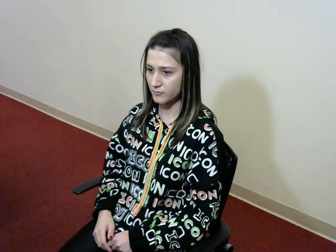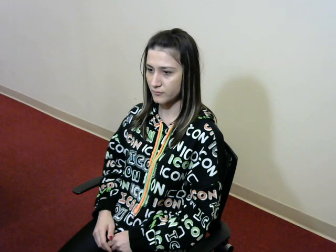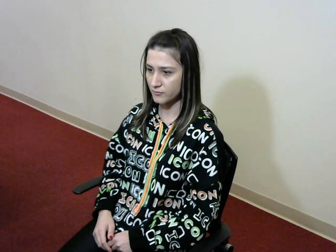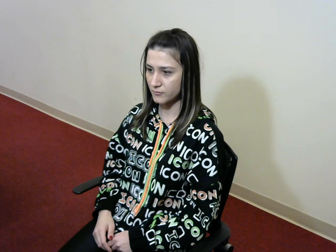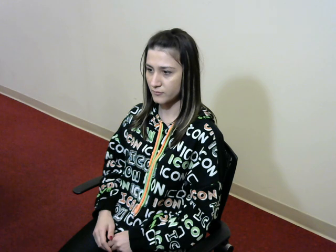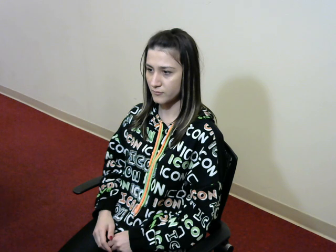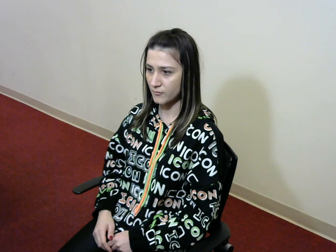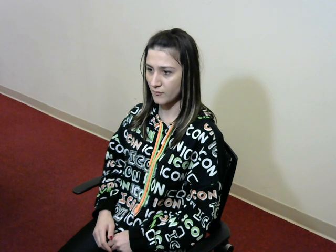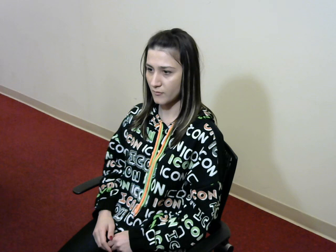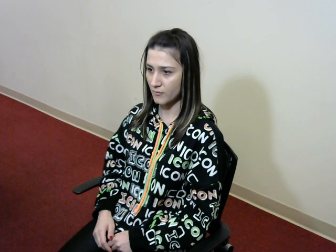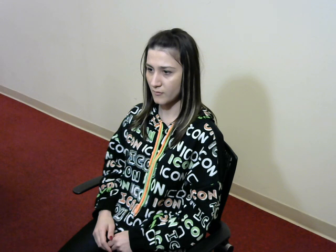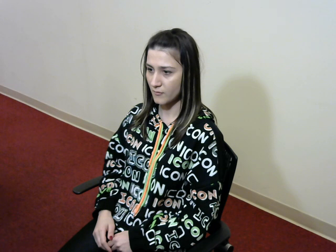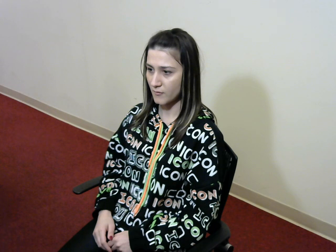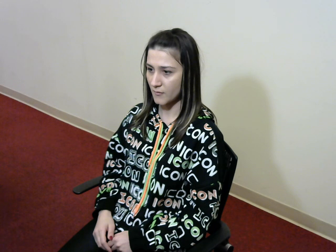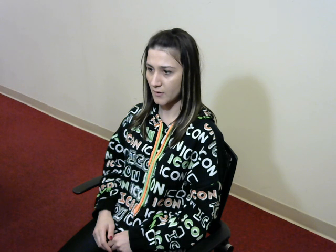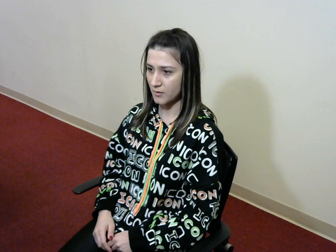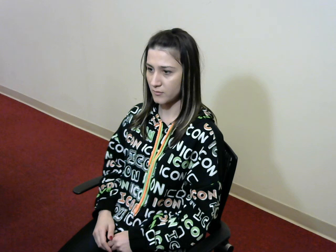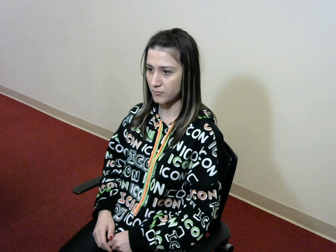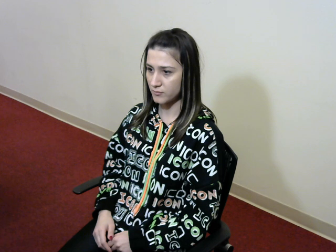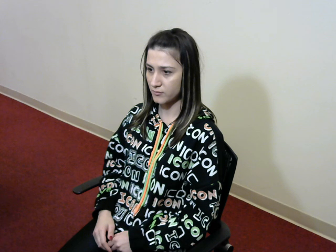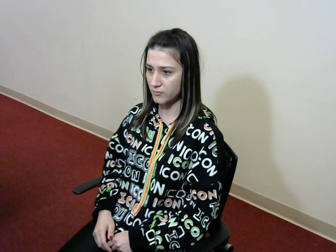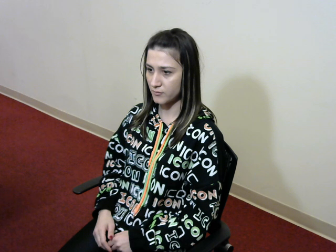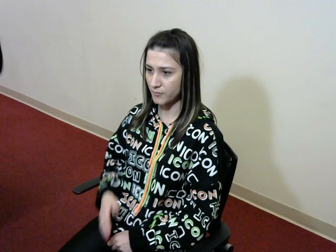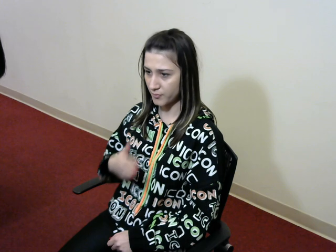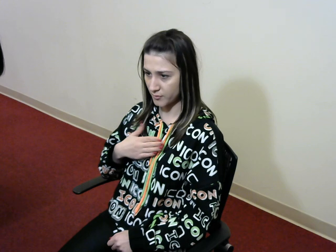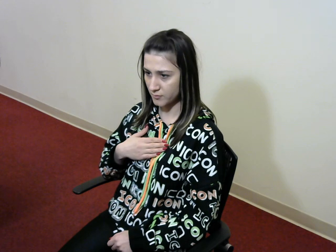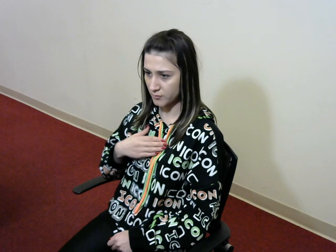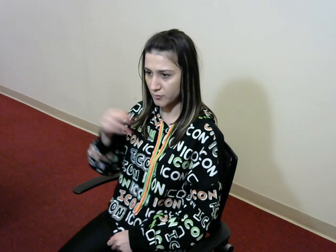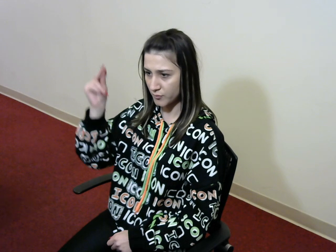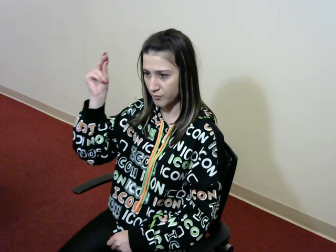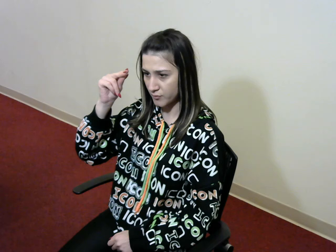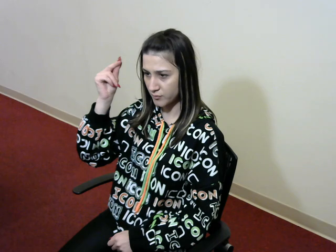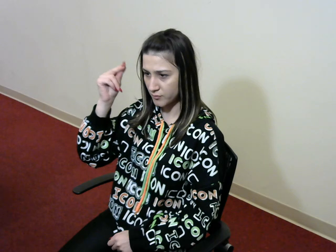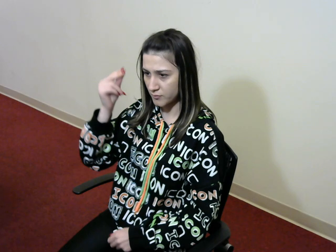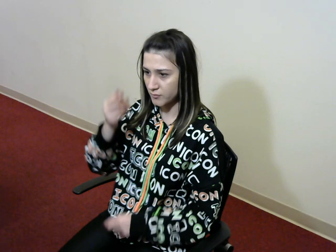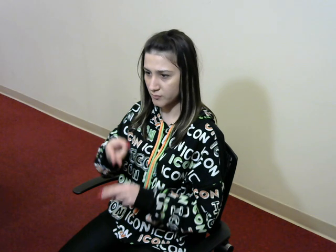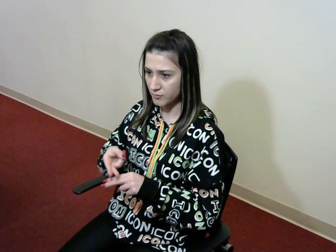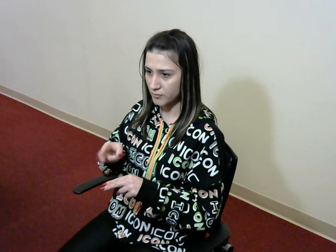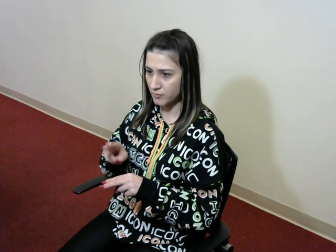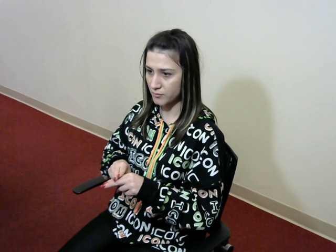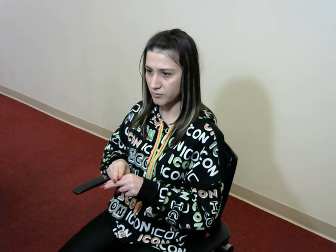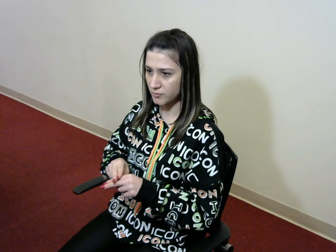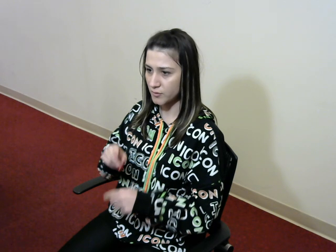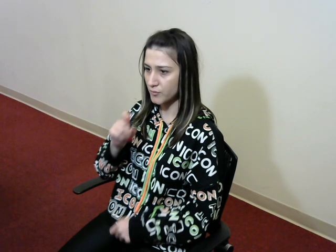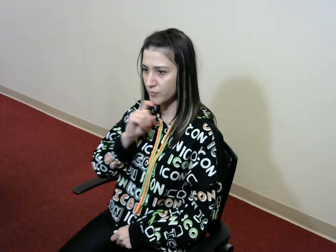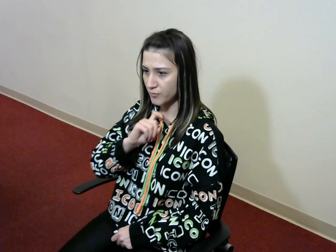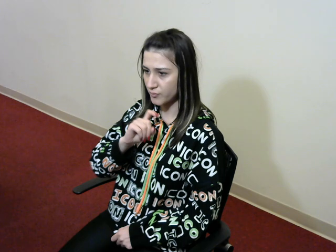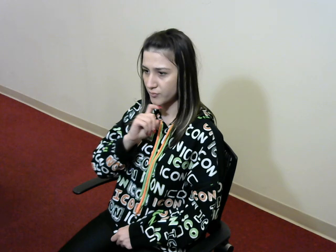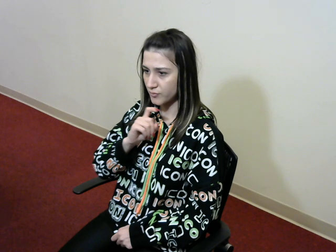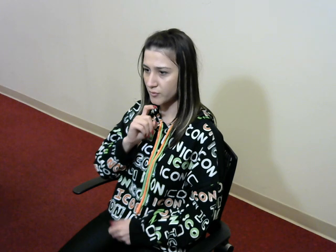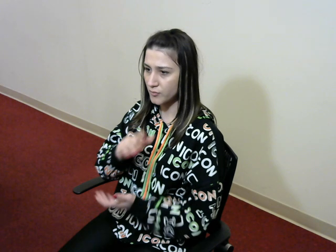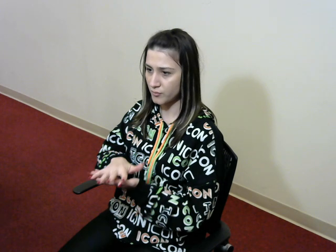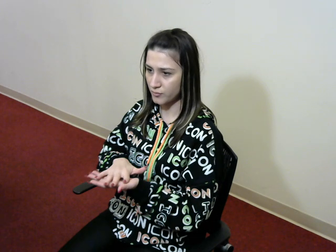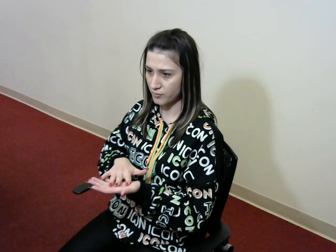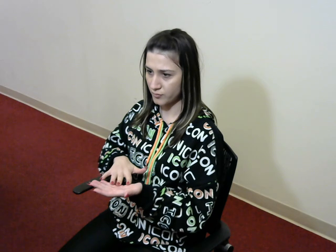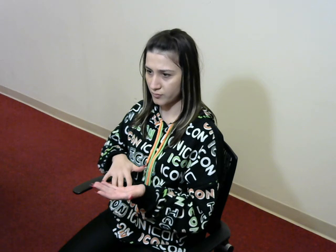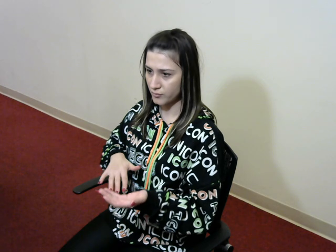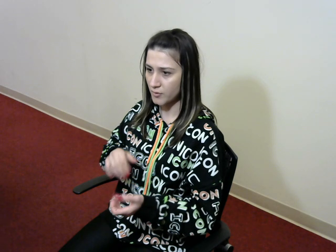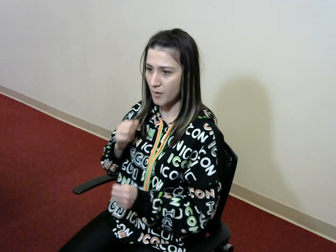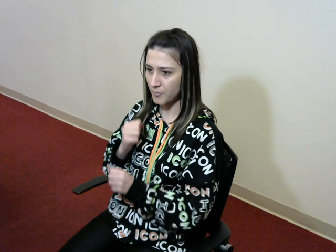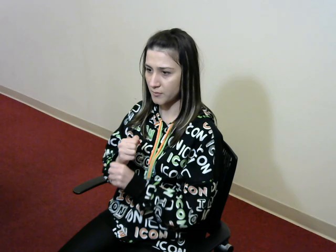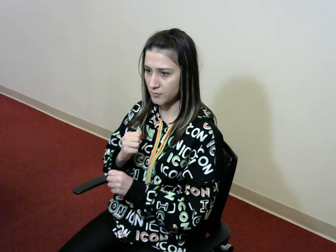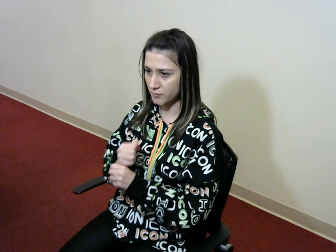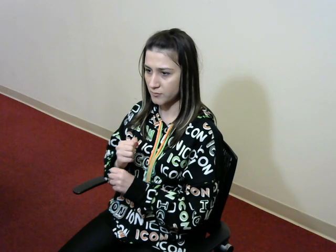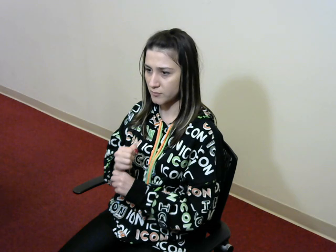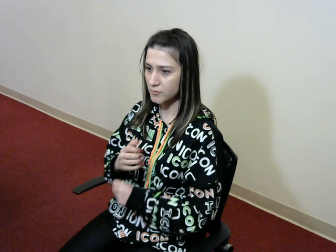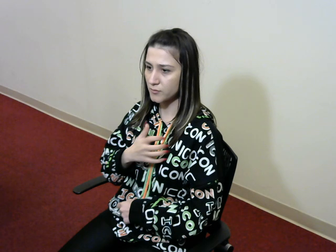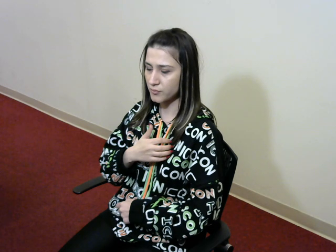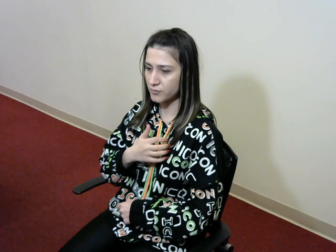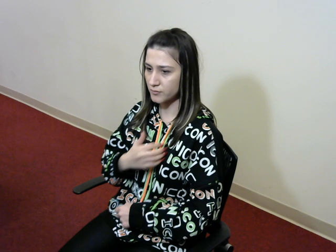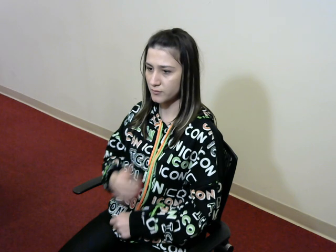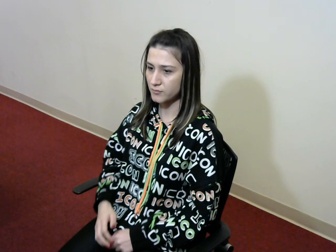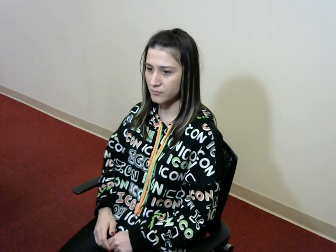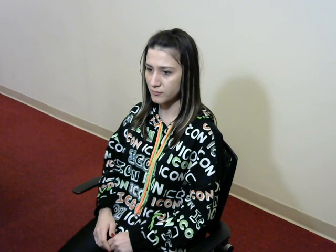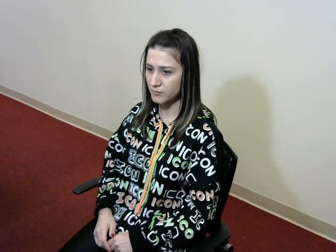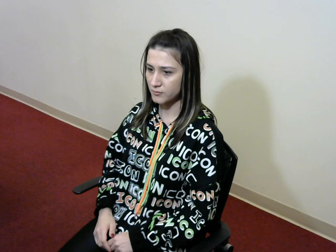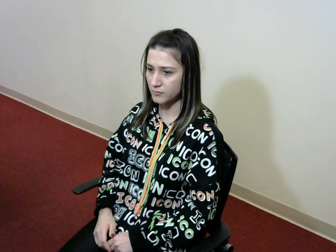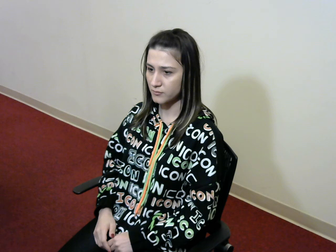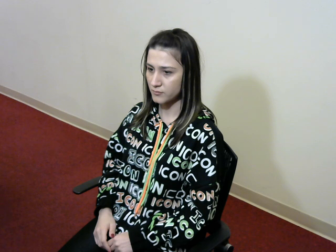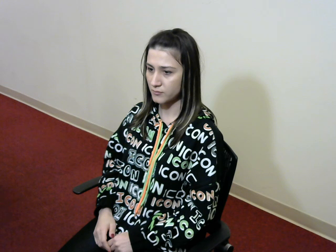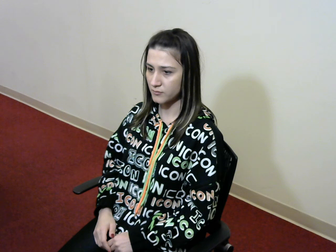Mən təhsilimi bu universitetdə davam etmək istəyirəm